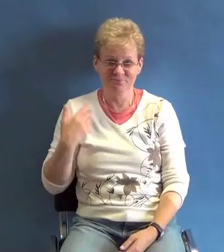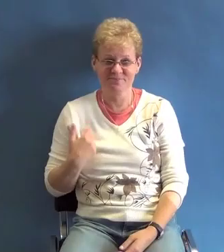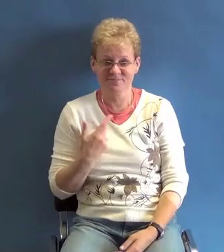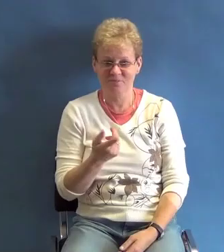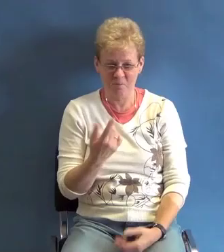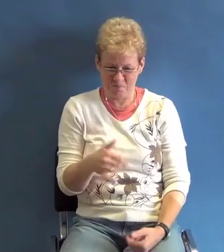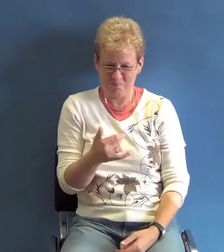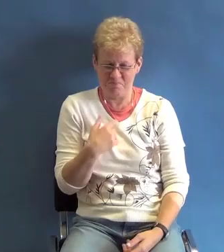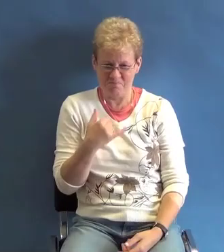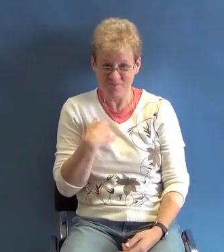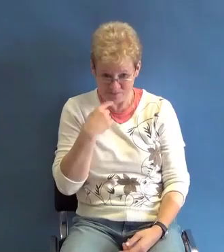Mówiłam Ci wcześniej.